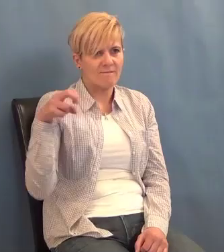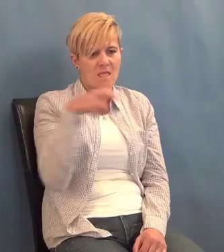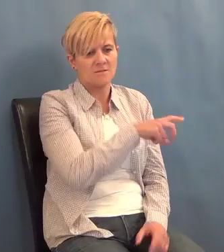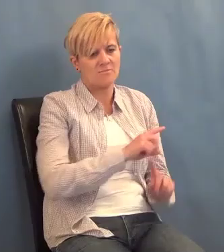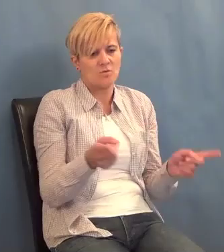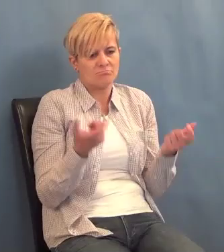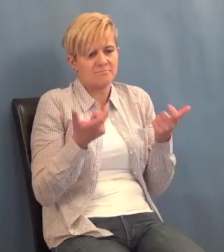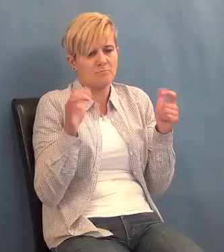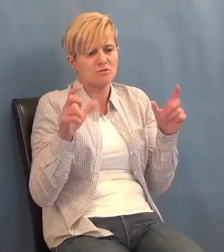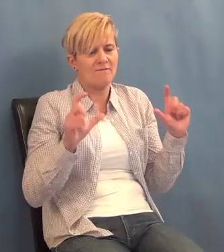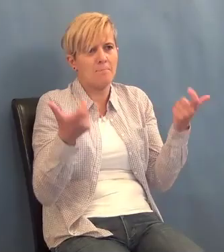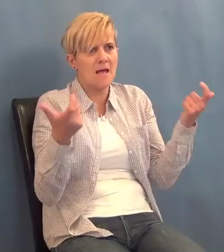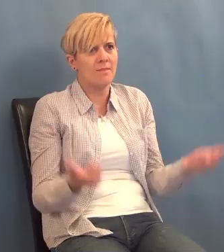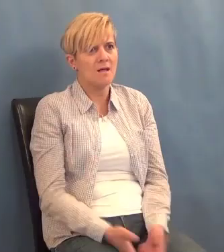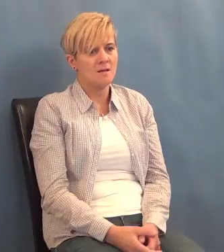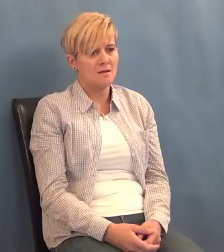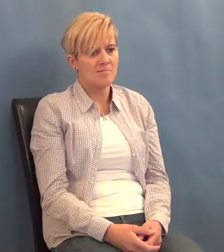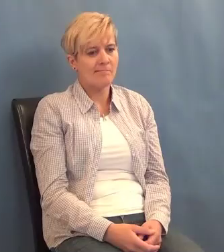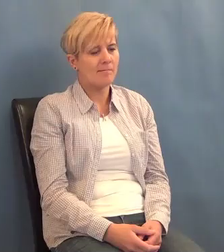Zakaz wejścia, nie wolno, niebezpieczeństwo, bo może być wypadek.